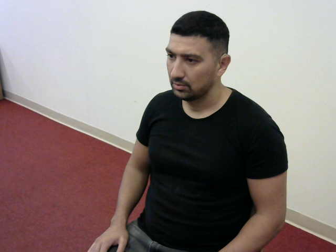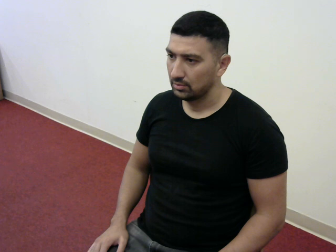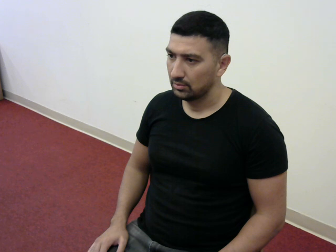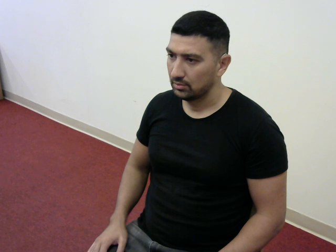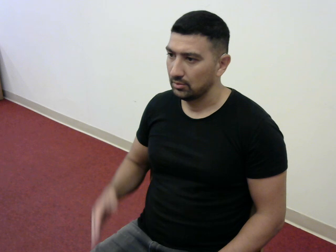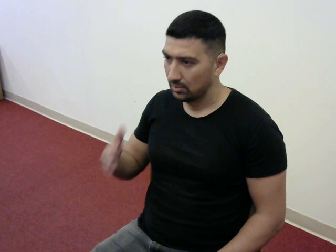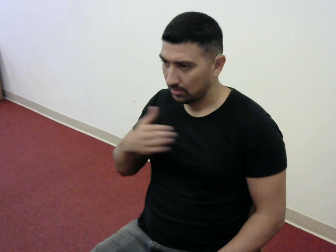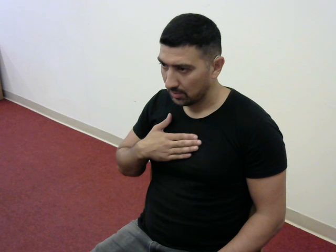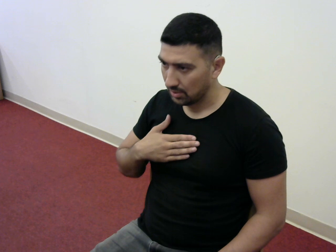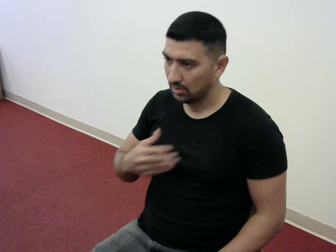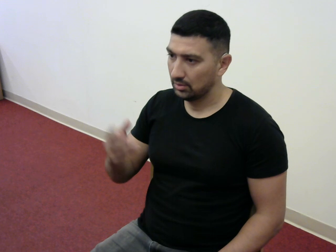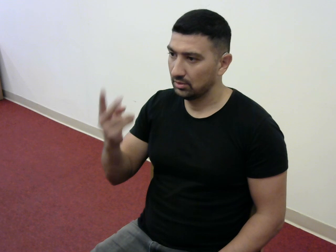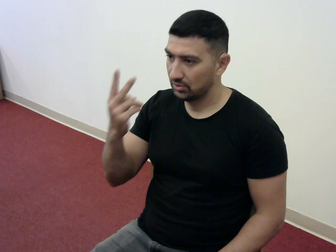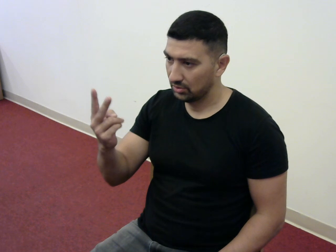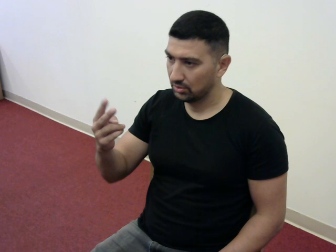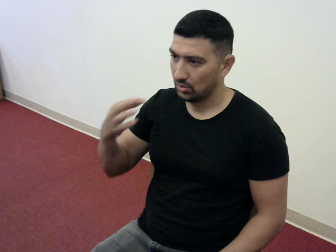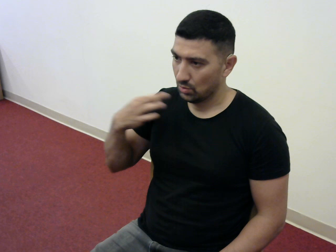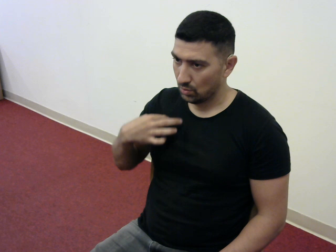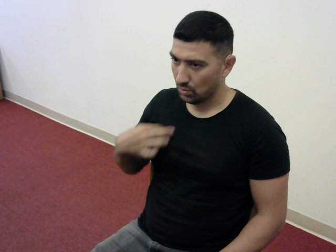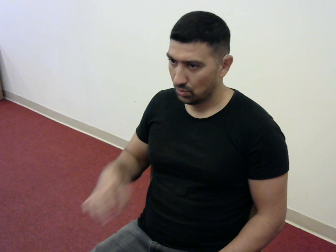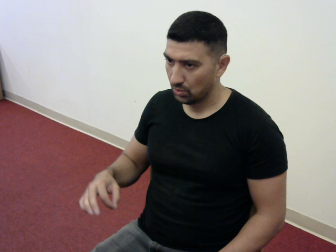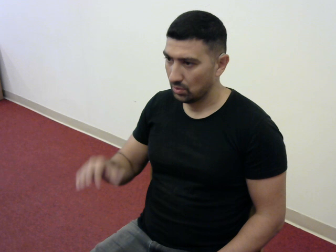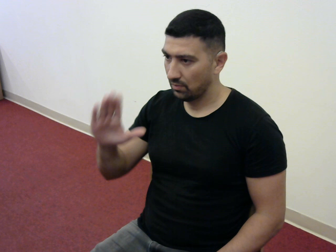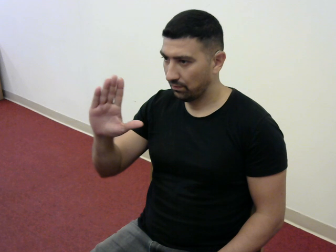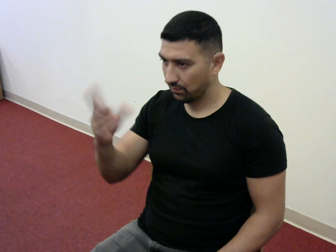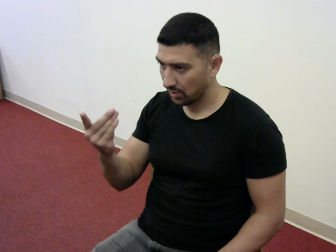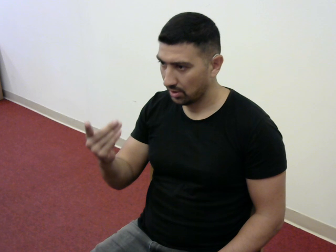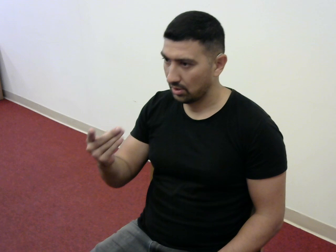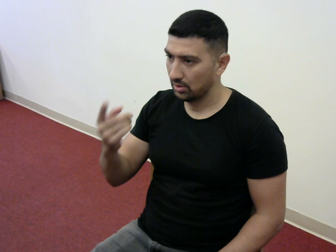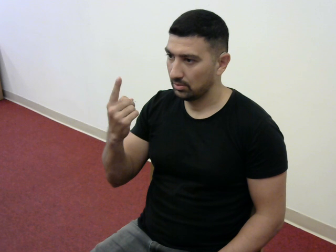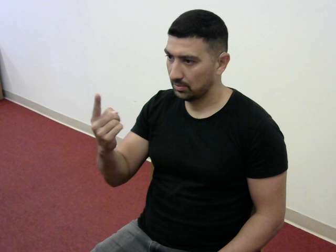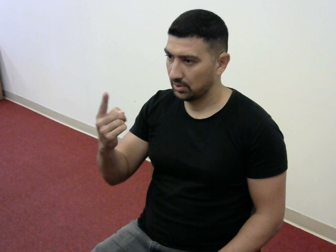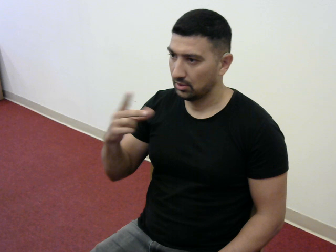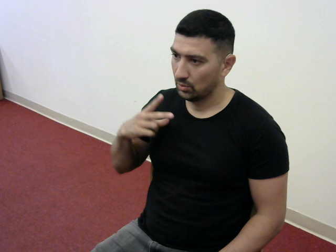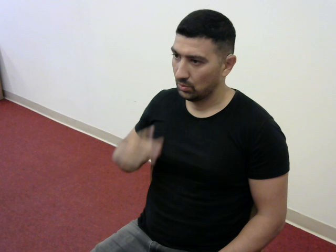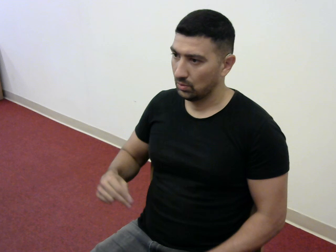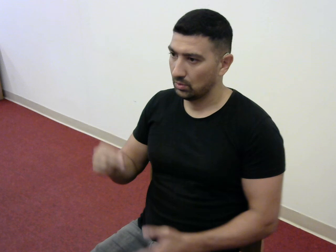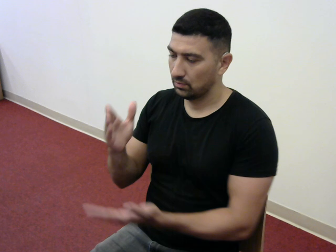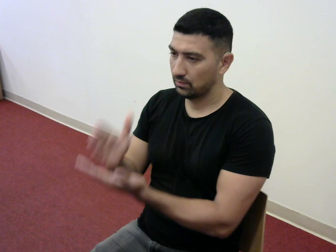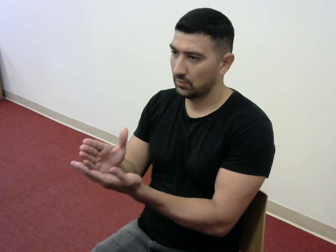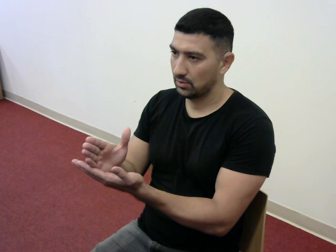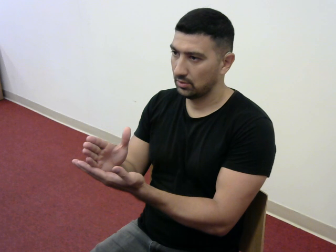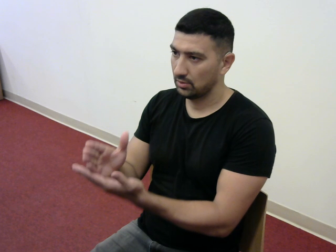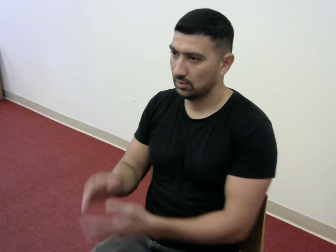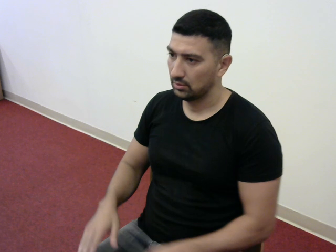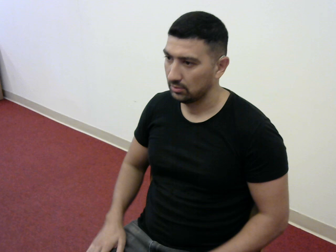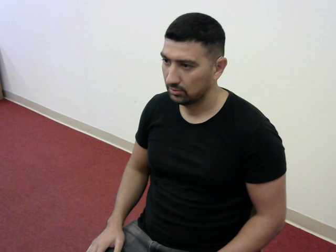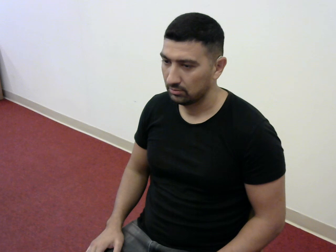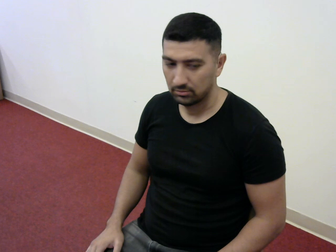Mənim 2 oğlum və 1 qızım var